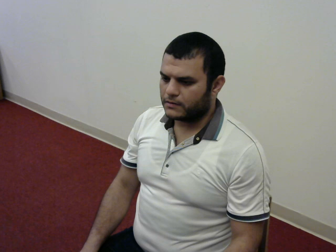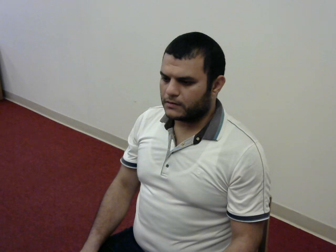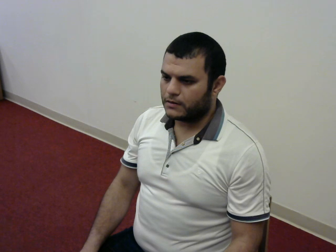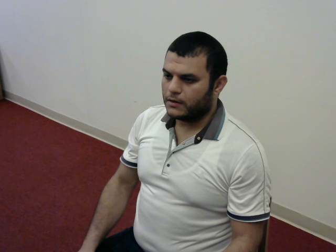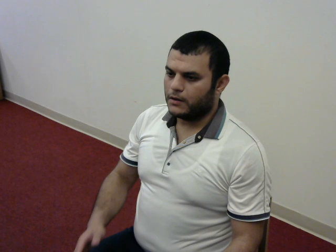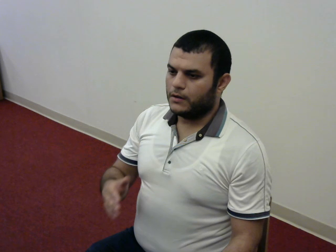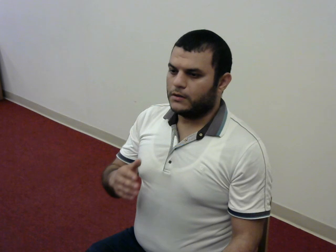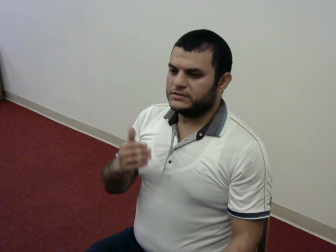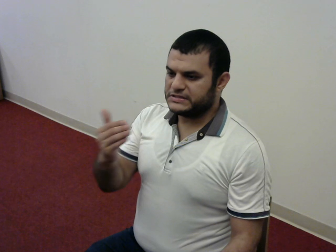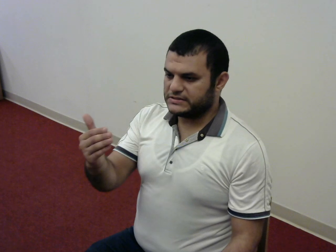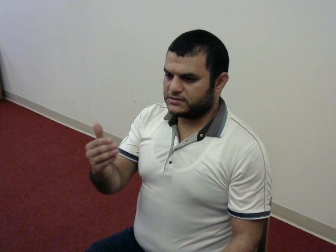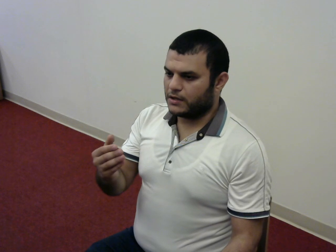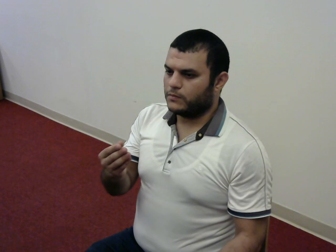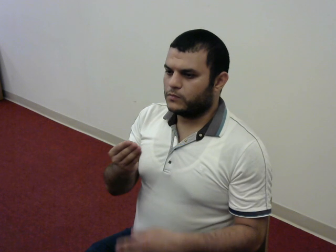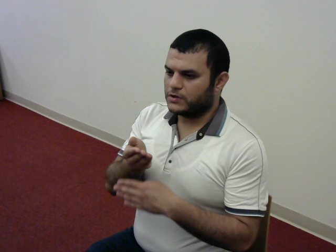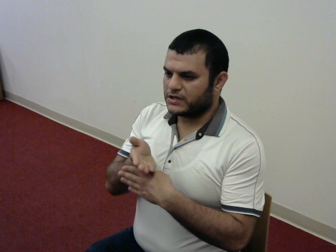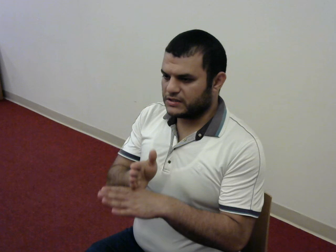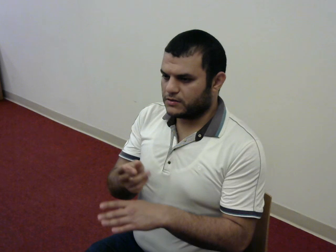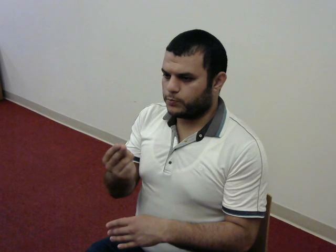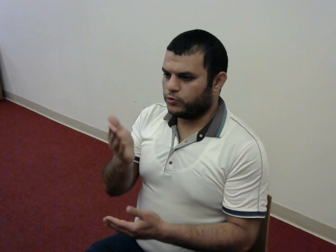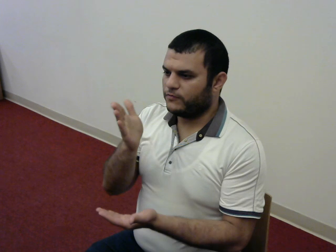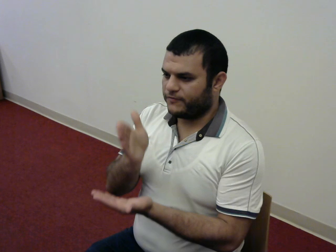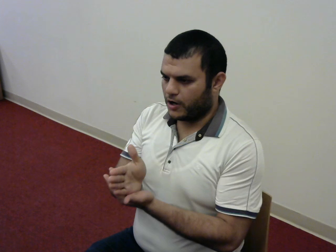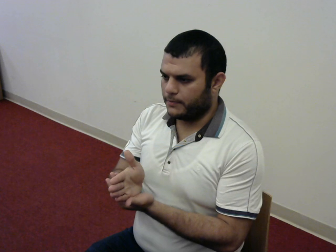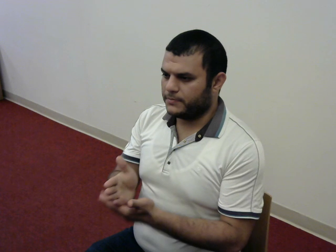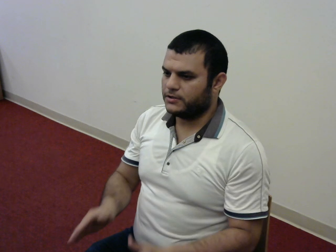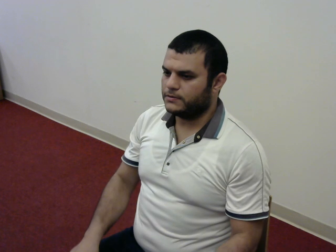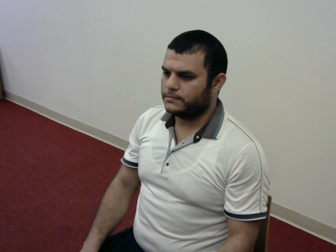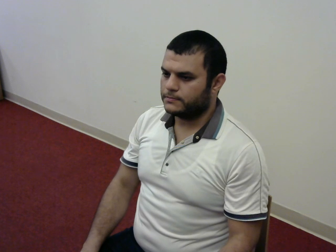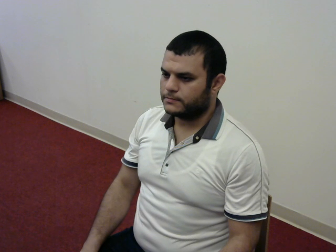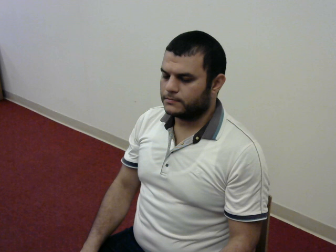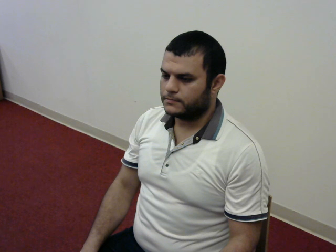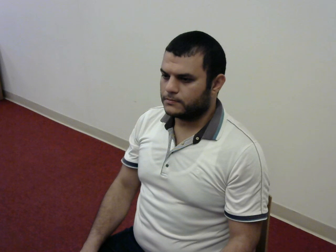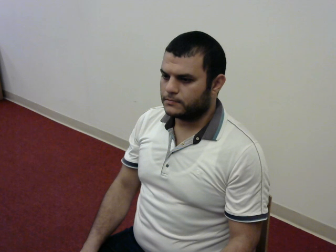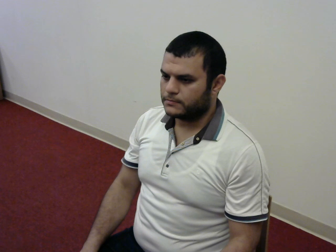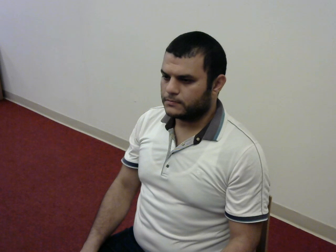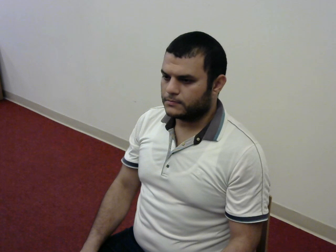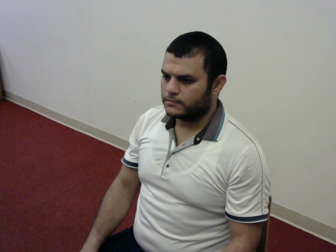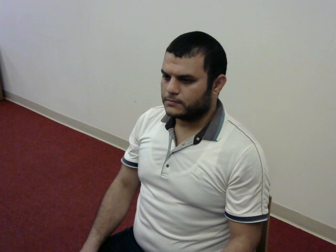Sizdə xırda pul varmı?